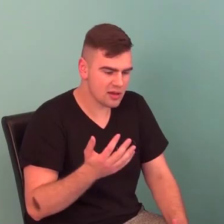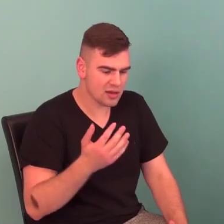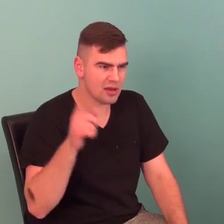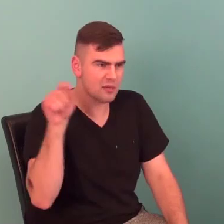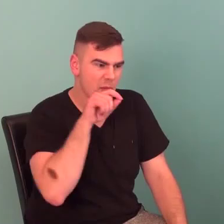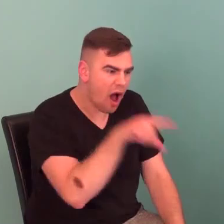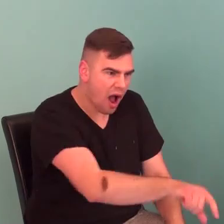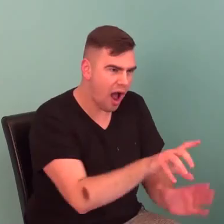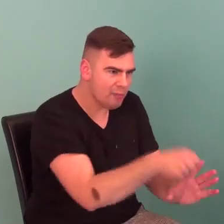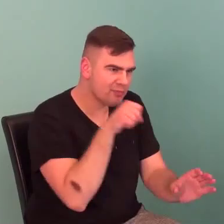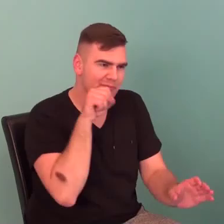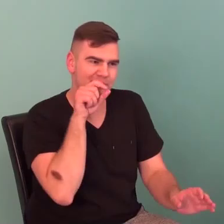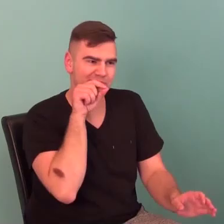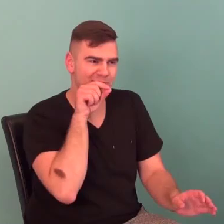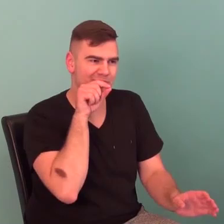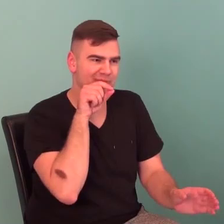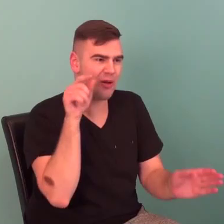A ten ptaszek wyskoczył, zabrał i schował się.